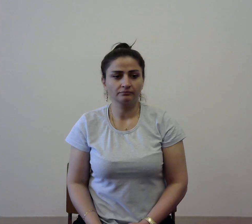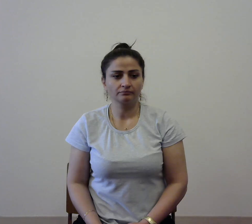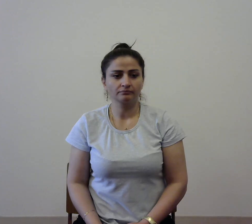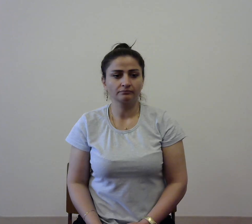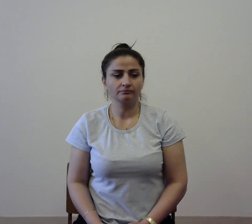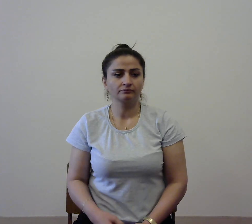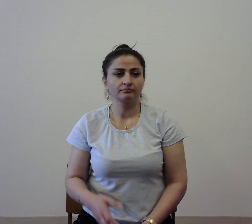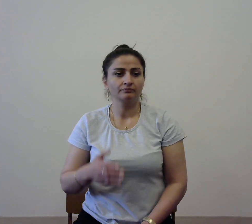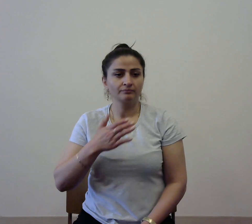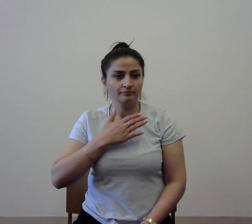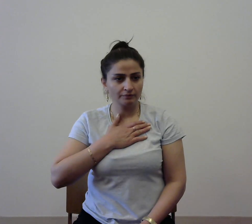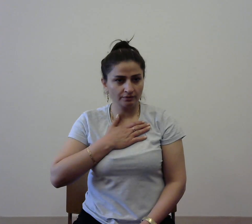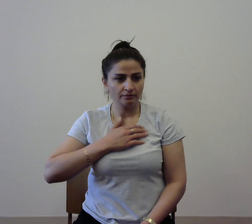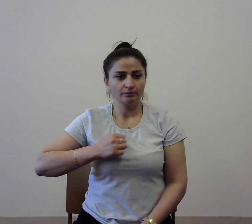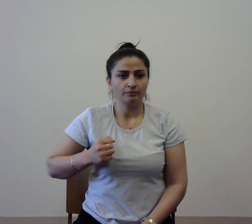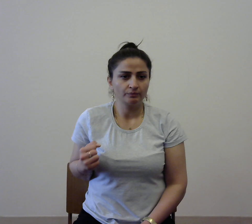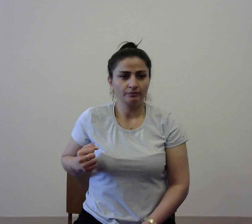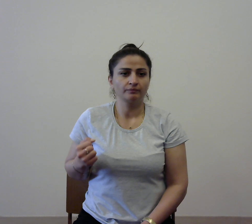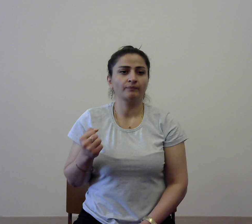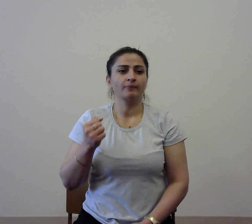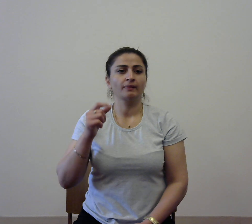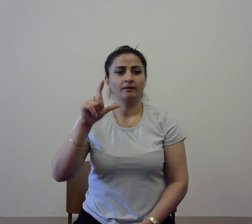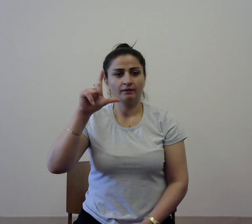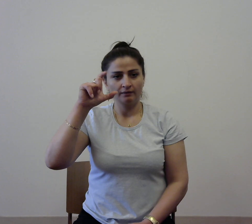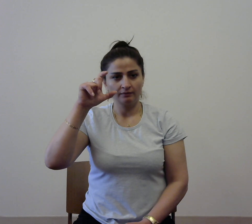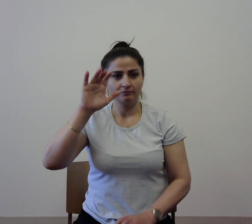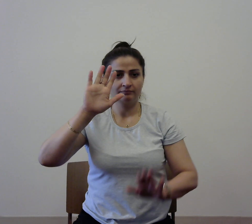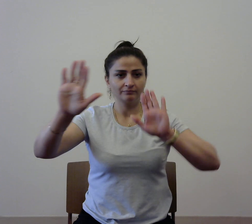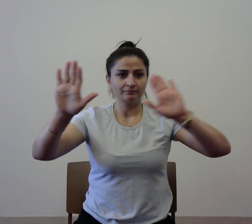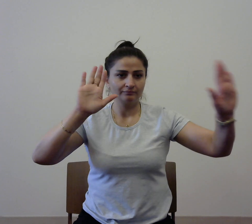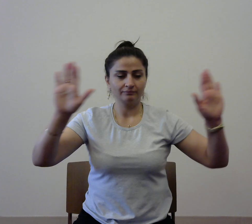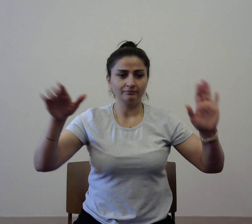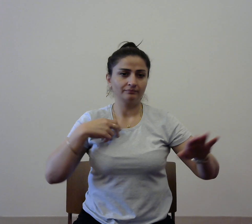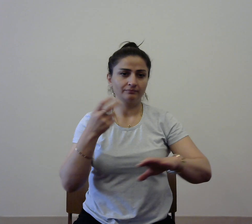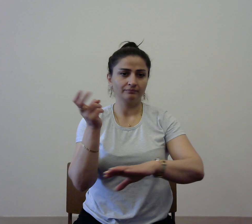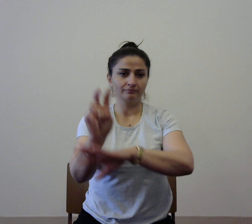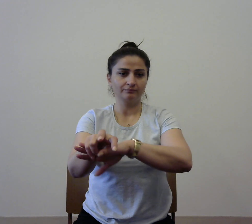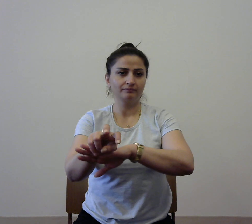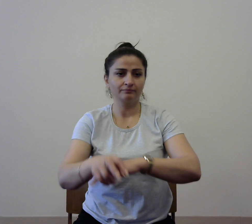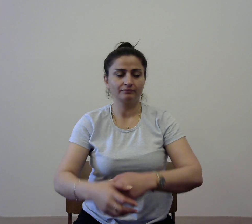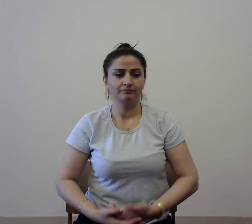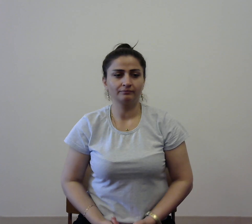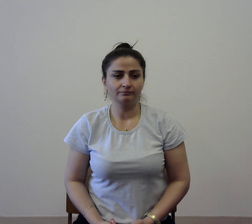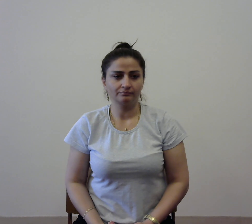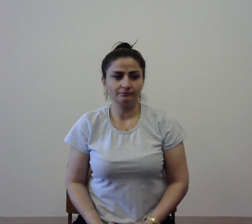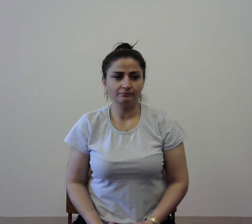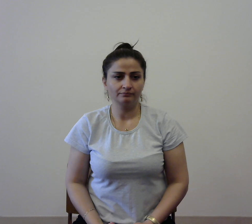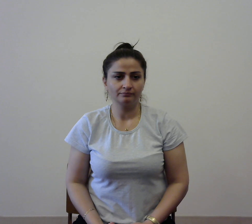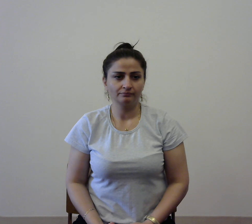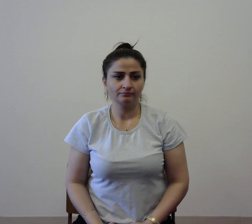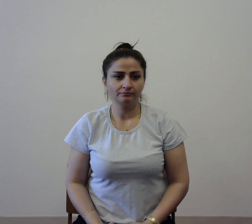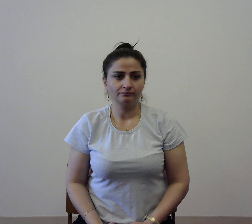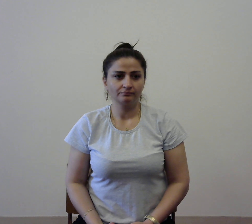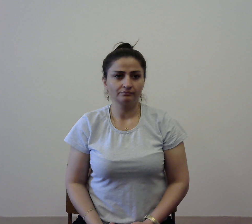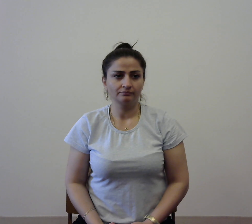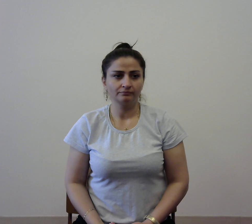Mənim dostumla sərgiyə getmişdim